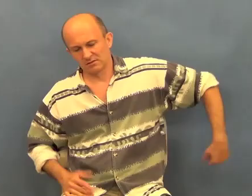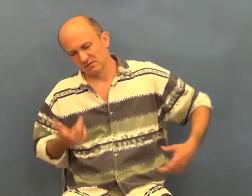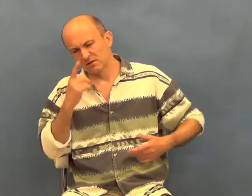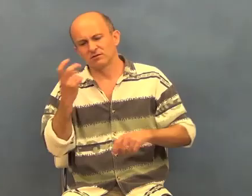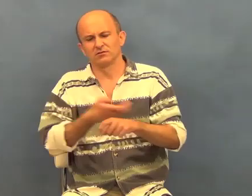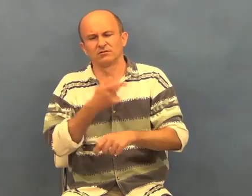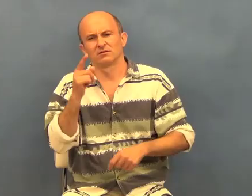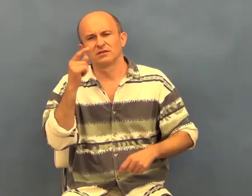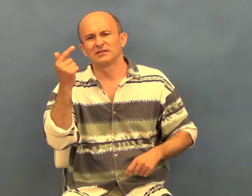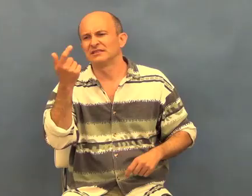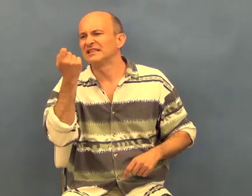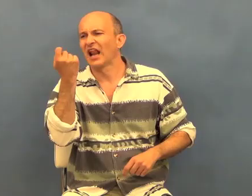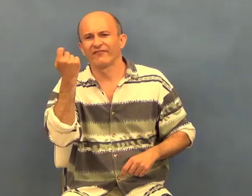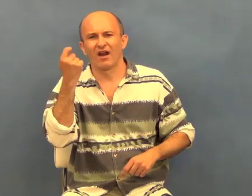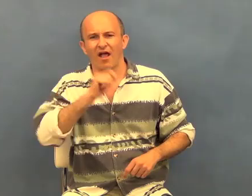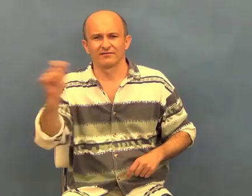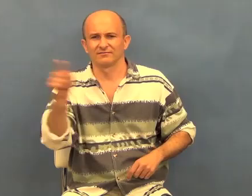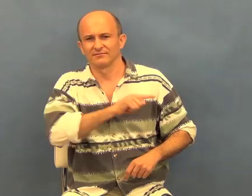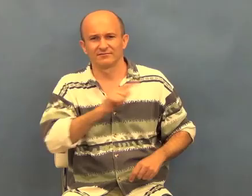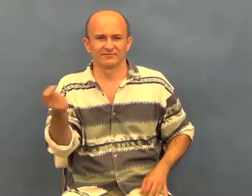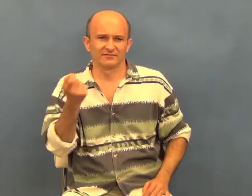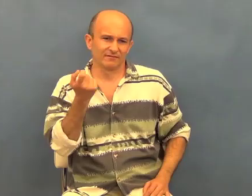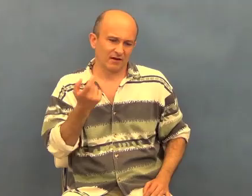To chyba znak, że zaraz zacznie się ruch.